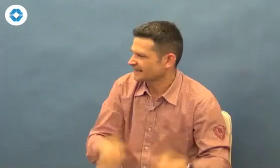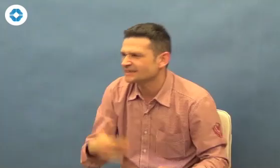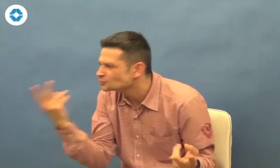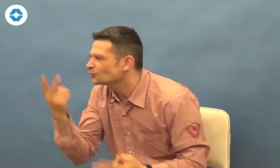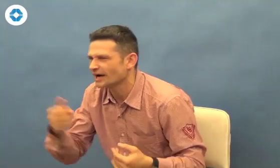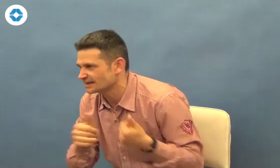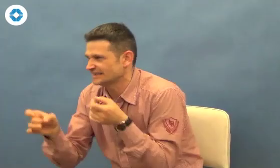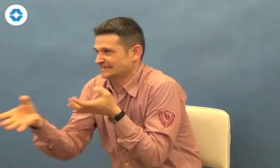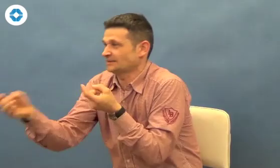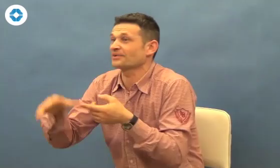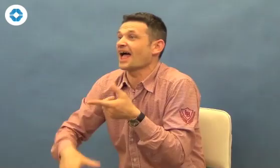Szuka i widzi biegnącego psa.